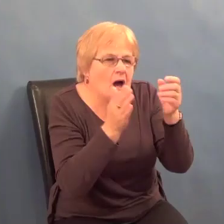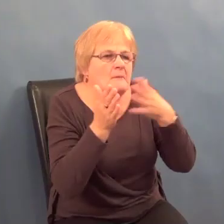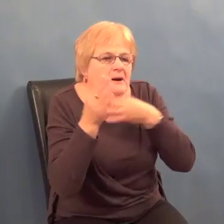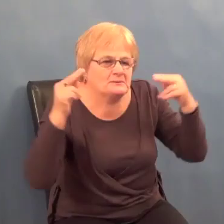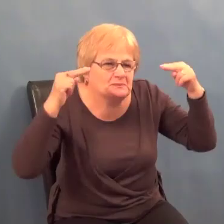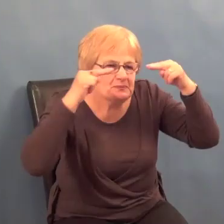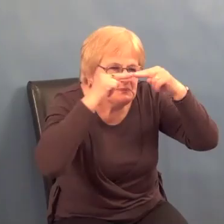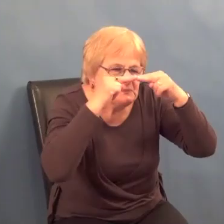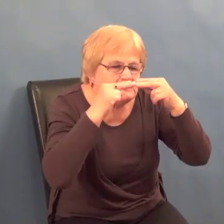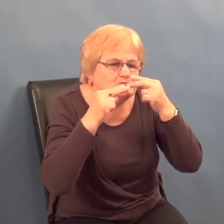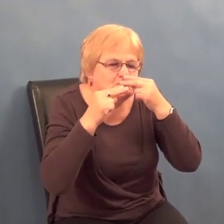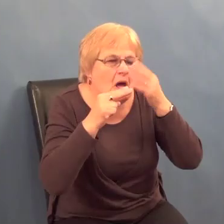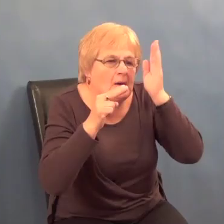Z psem patrzą na siebie, stykają się pyskami.